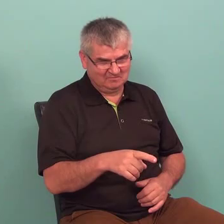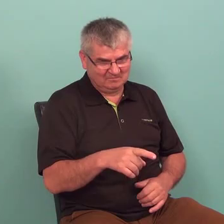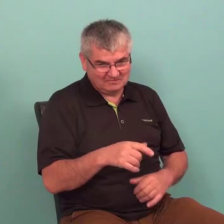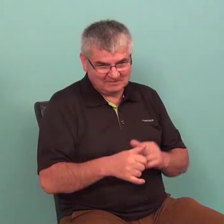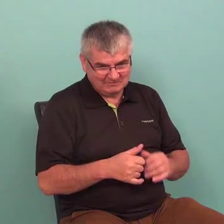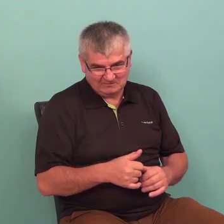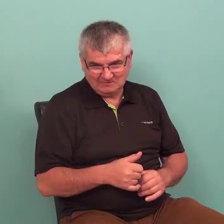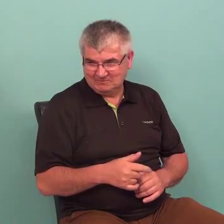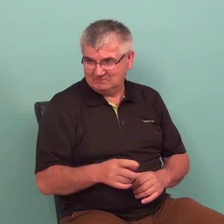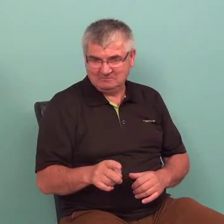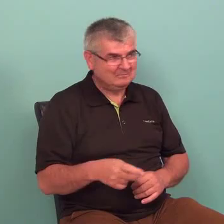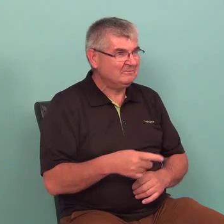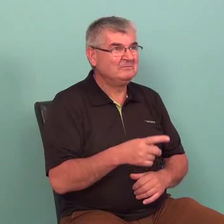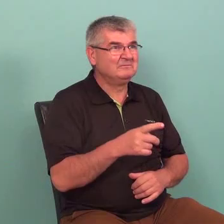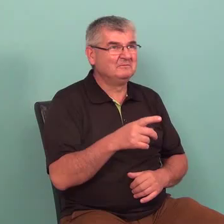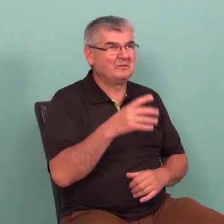Podjeżdża, rozgląda się, patrzy w górę.